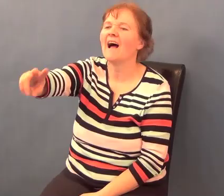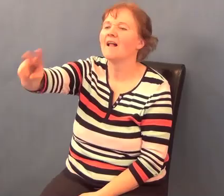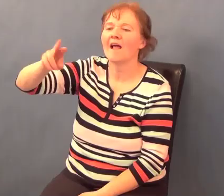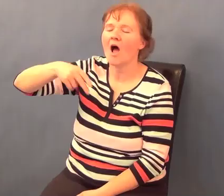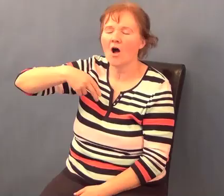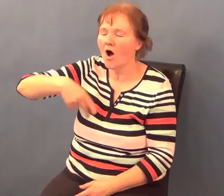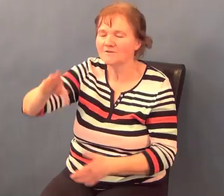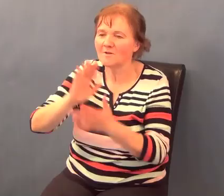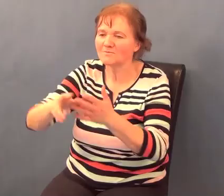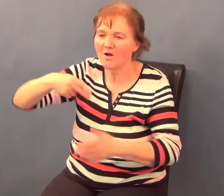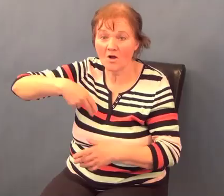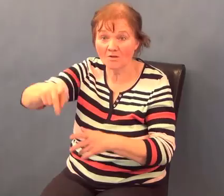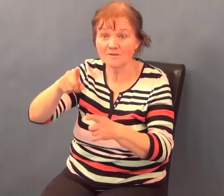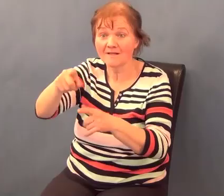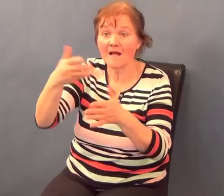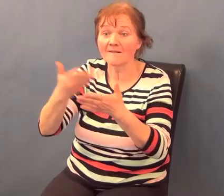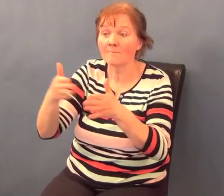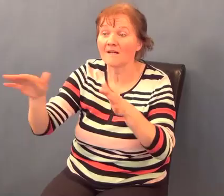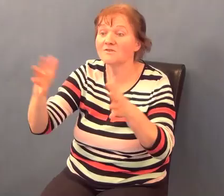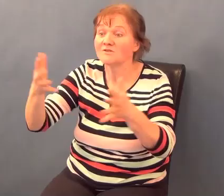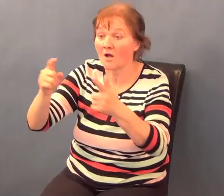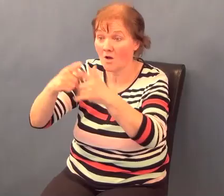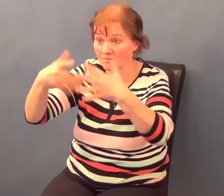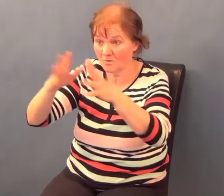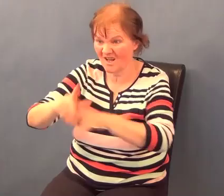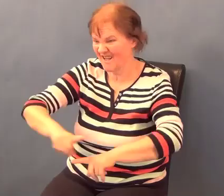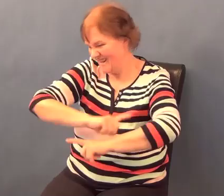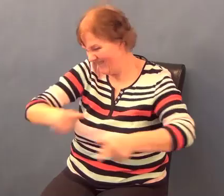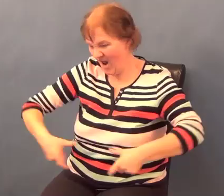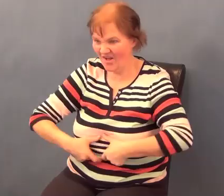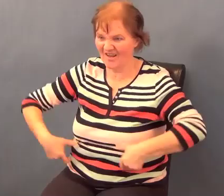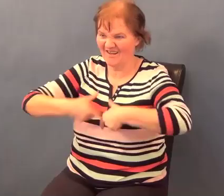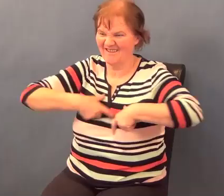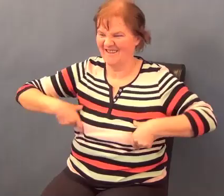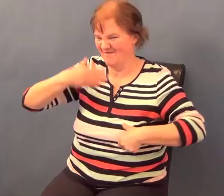Nie, chodzić w stroju kąpielowym czy w biustonoszach w miejscu, gdzie jest na przykład kościół, to nie wolno.